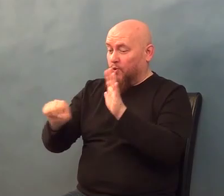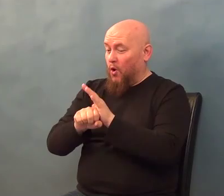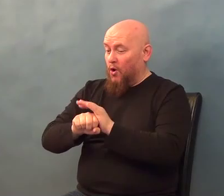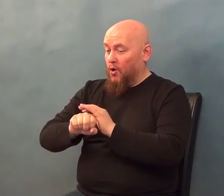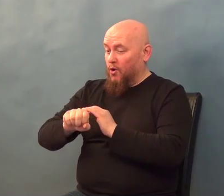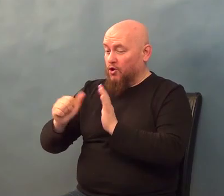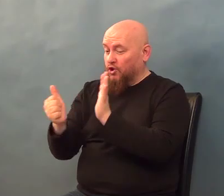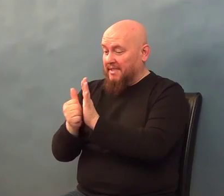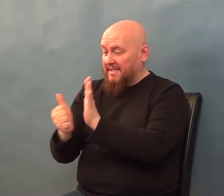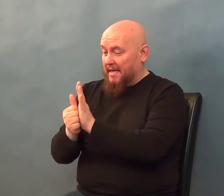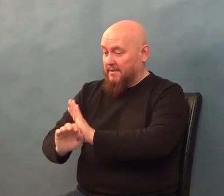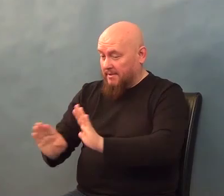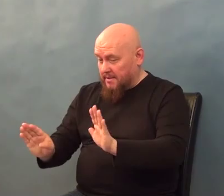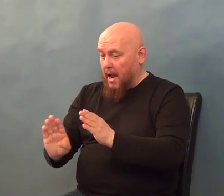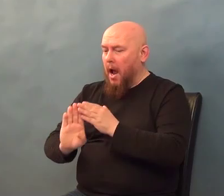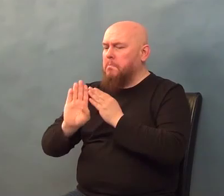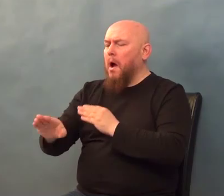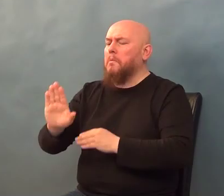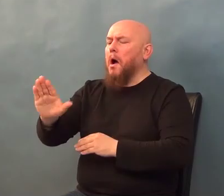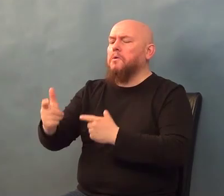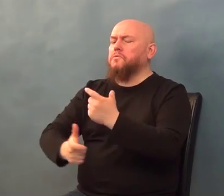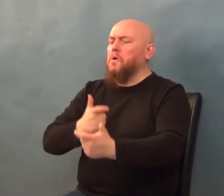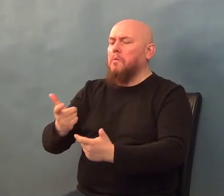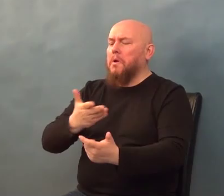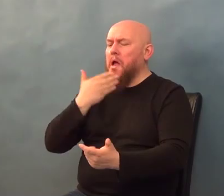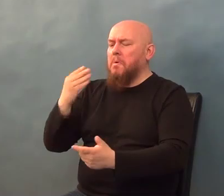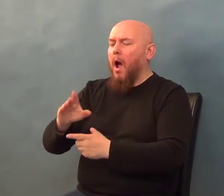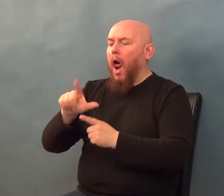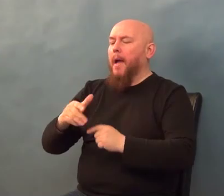Drugiego - praca od ósmej do szesnastej.